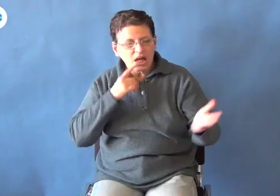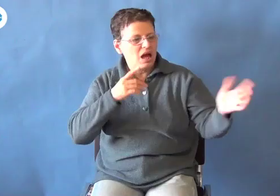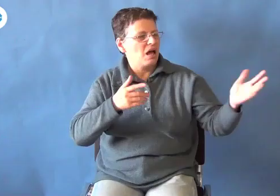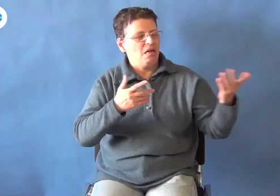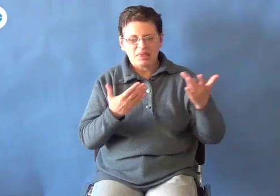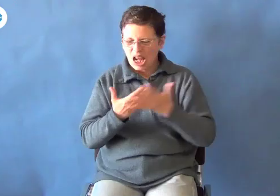Mówię...